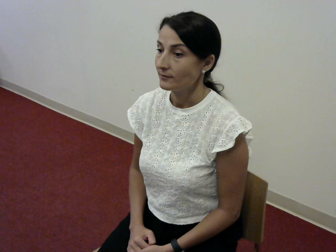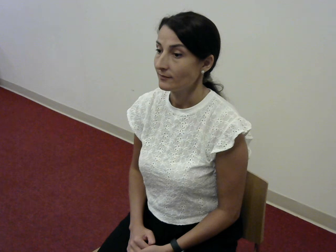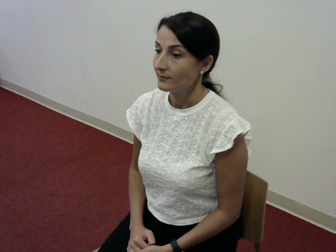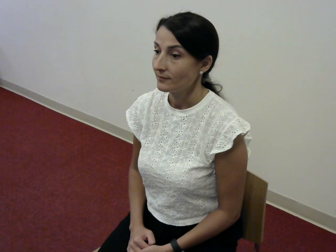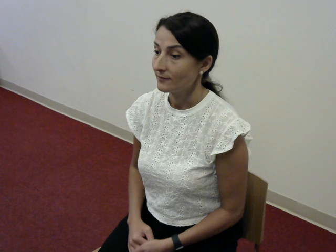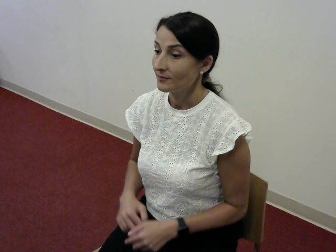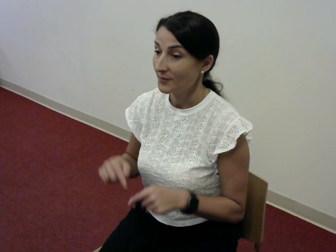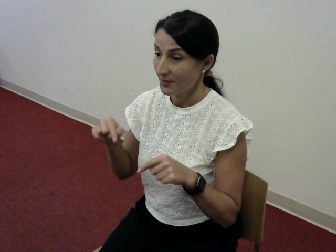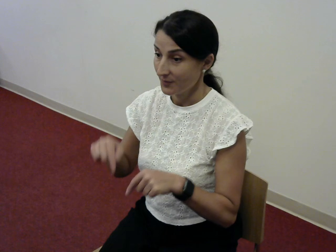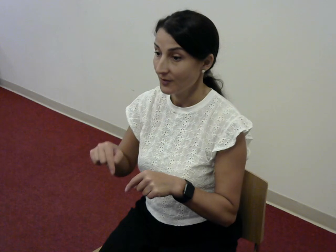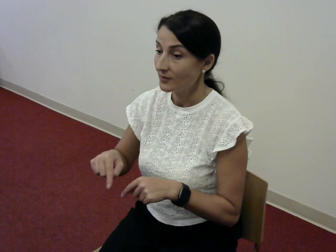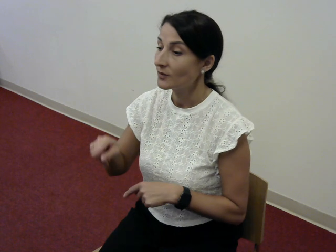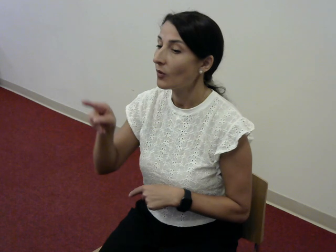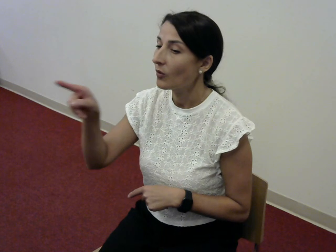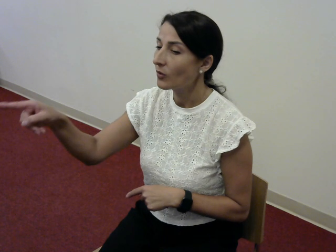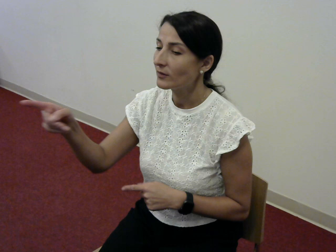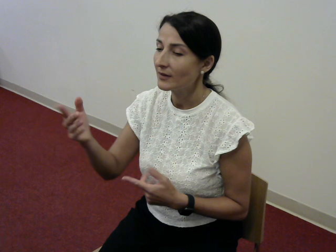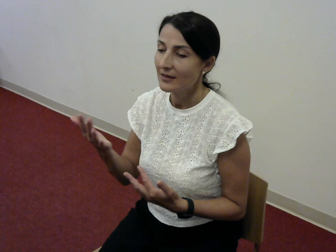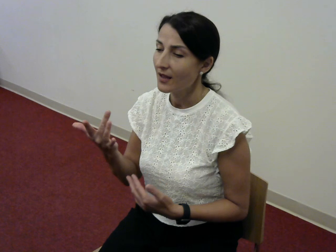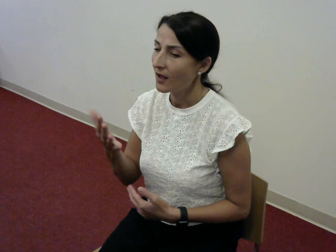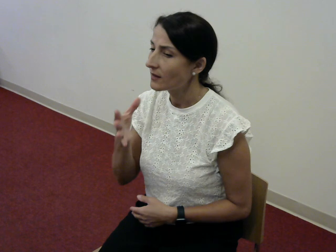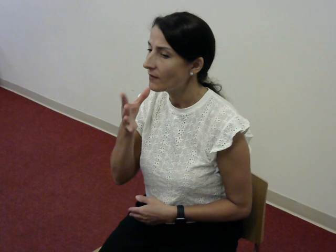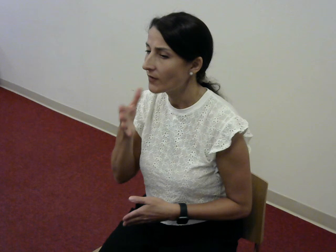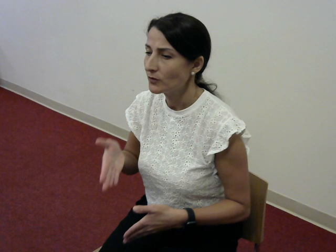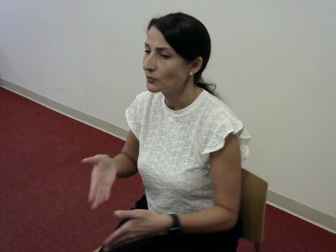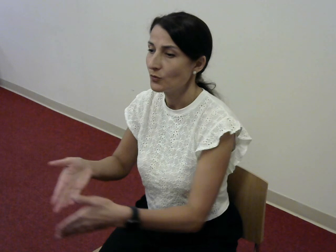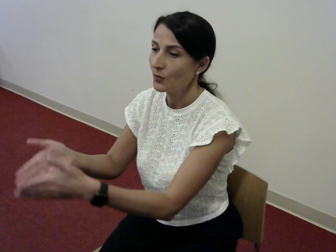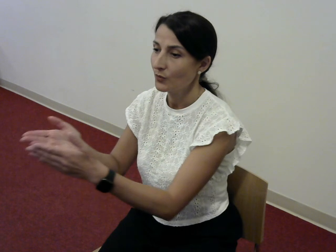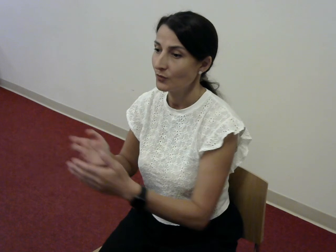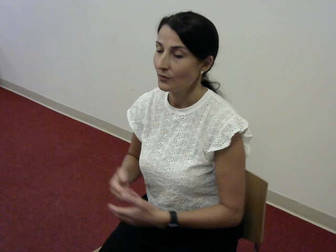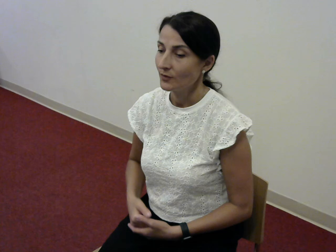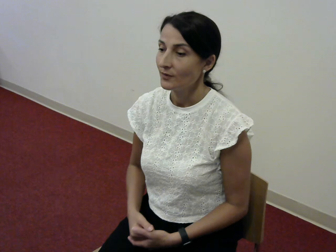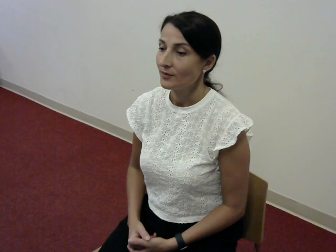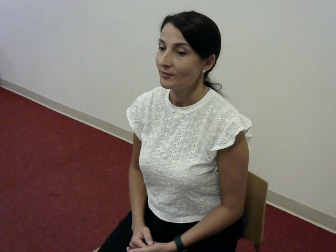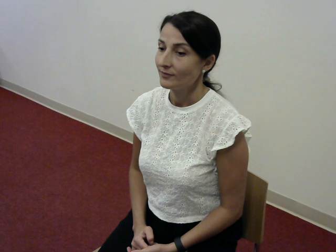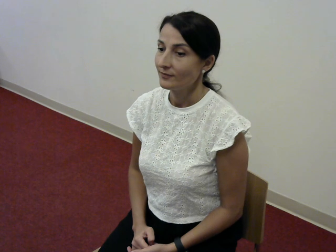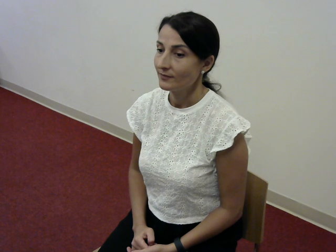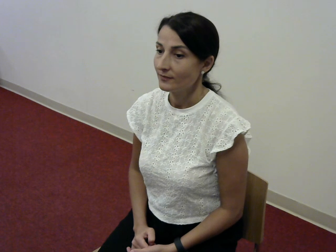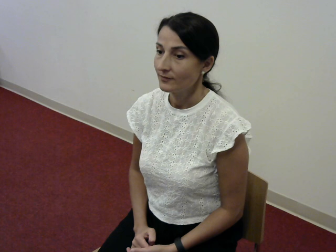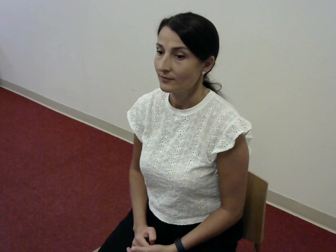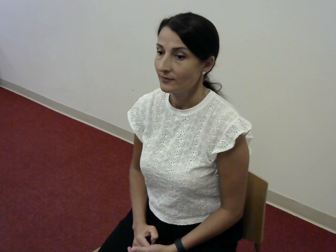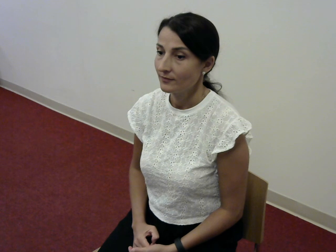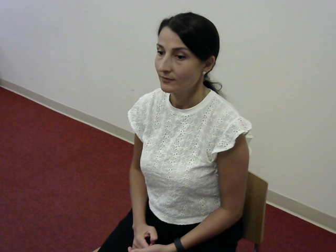Burdan oraya nə qədər vaxt yoldur?